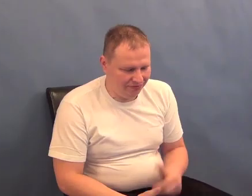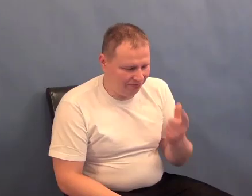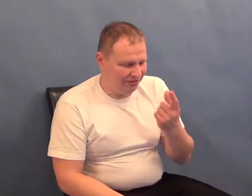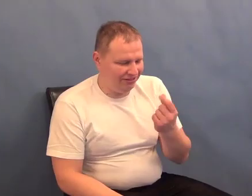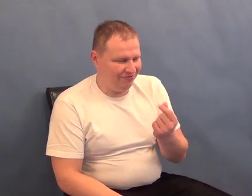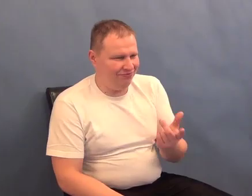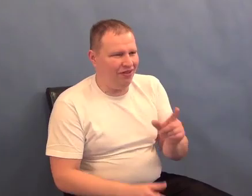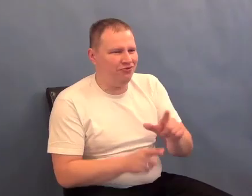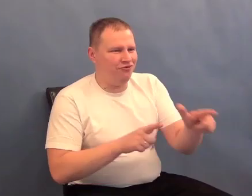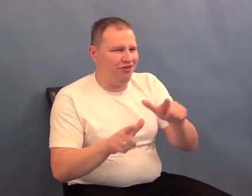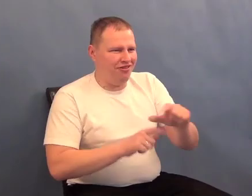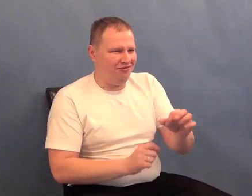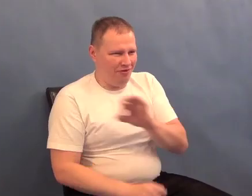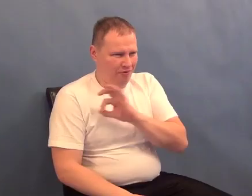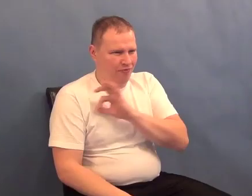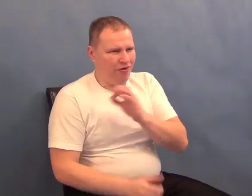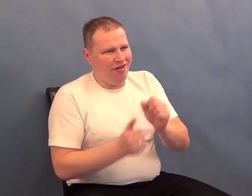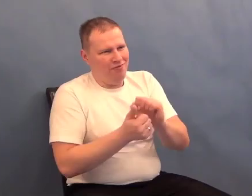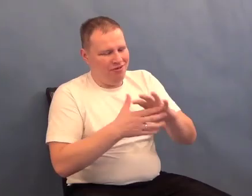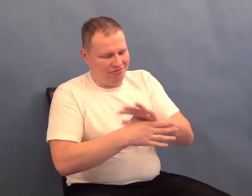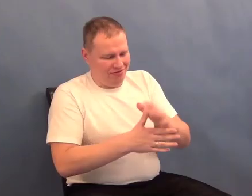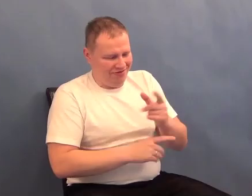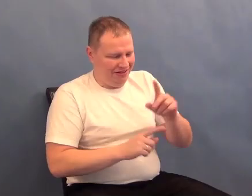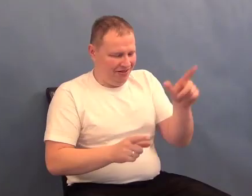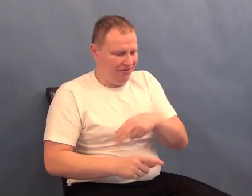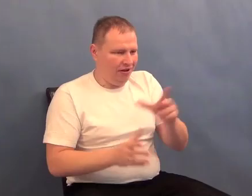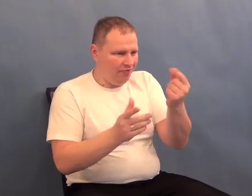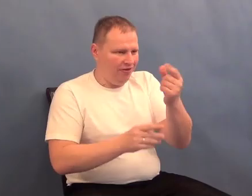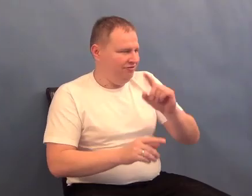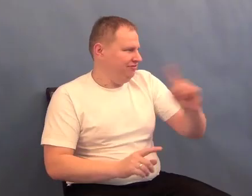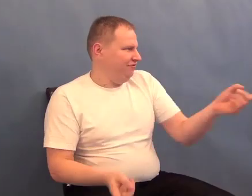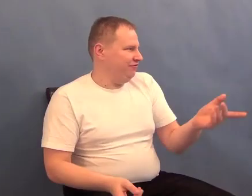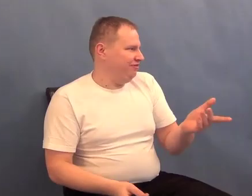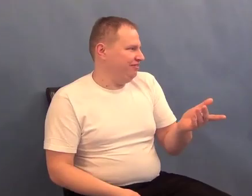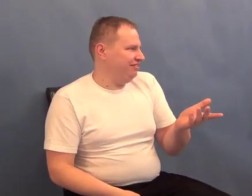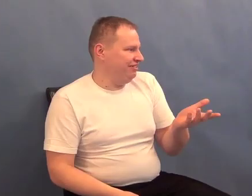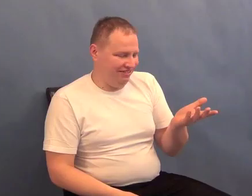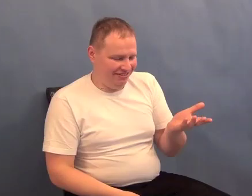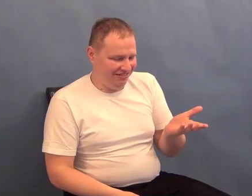Para w znaku, to znaczy, że geje i lesbijki nie mogą być razem?